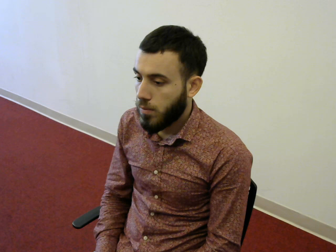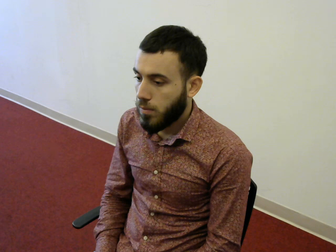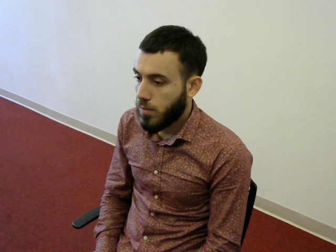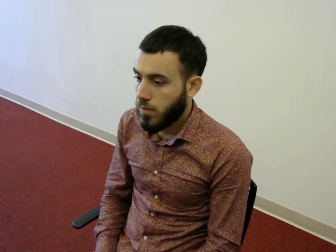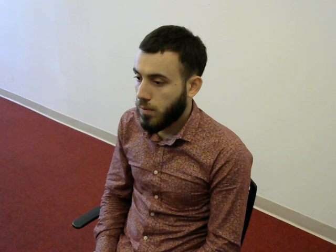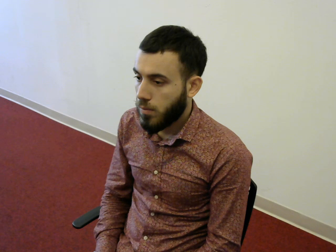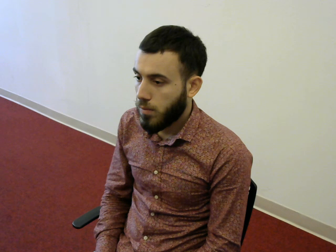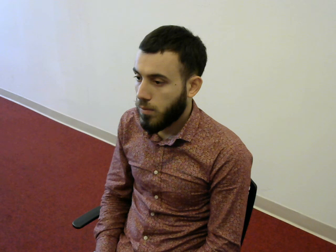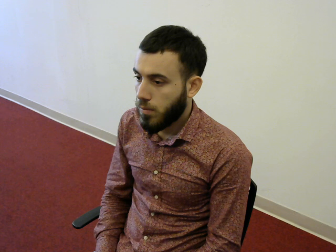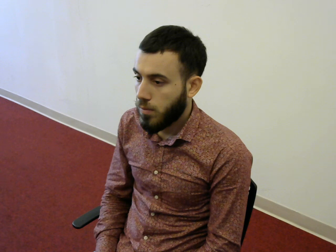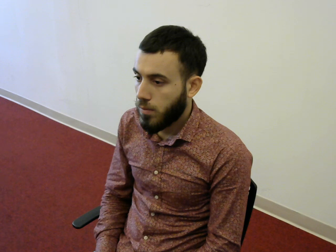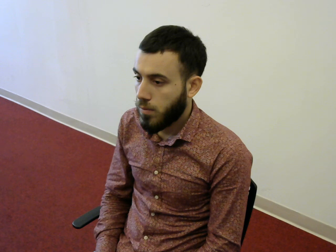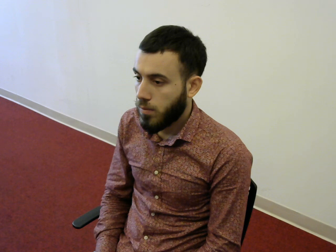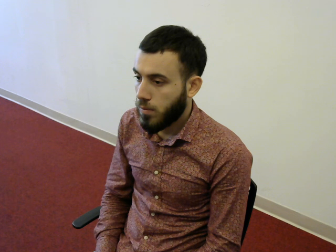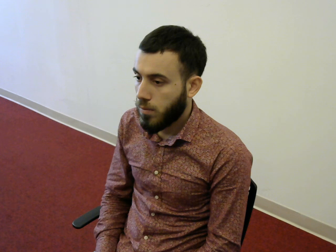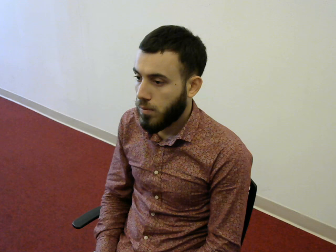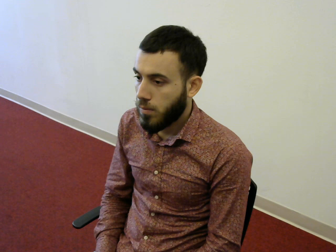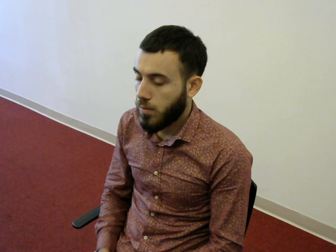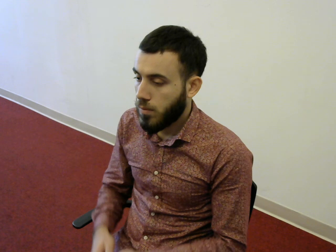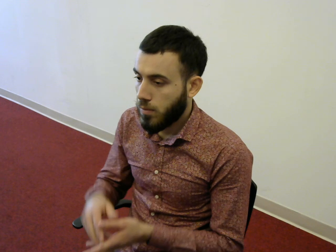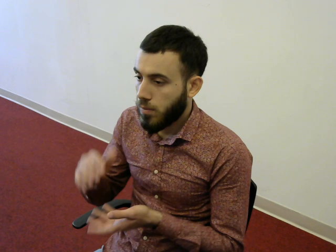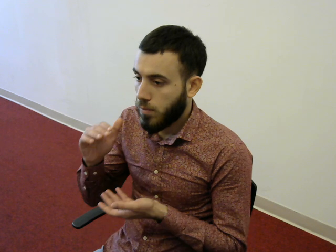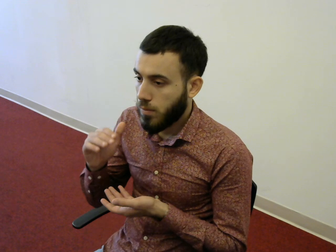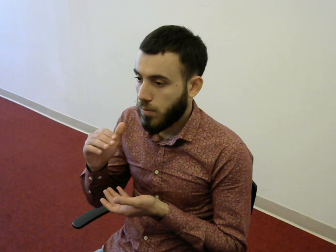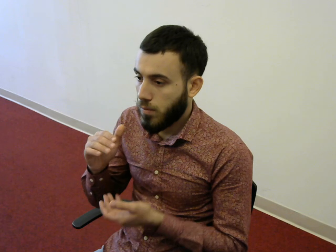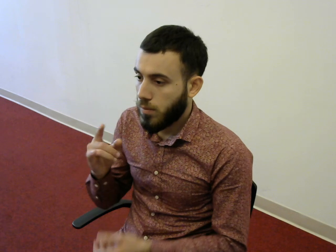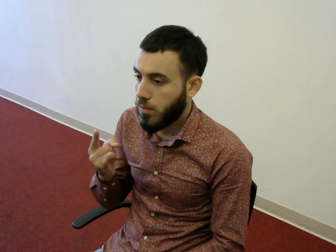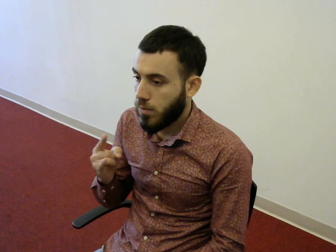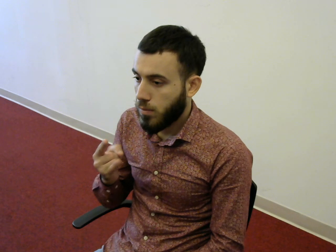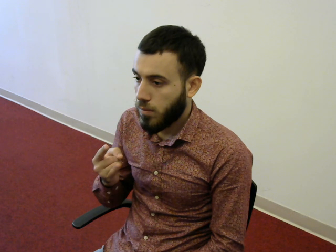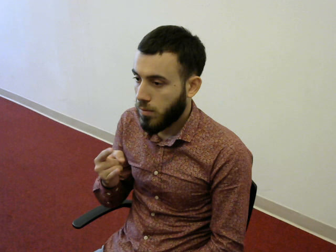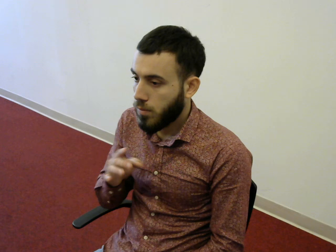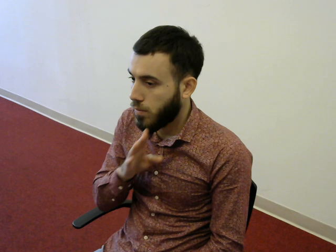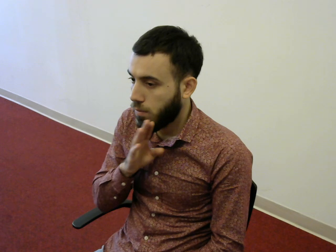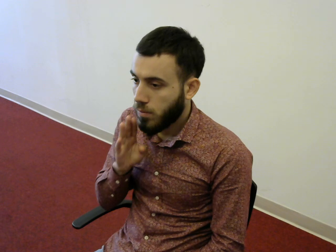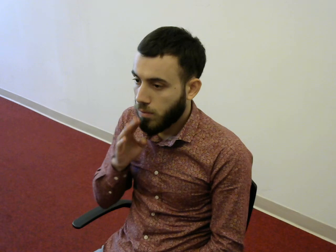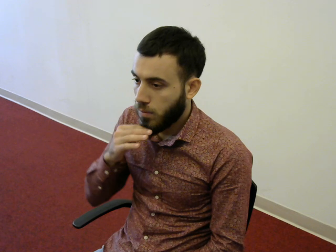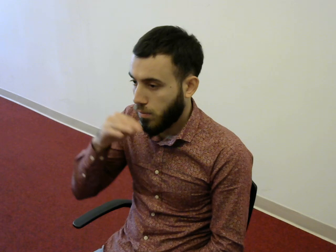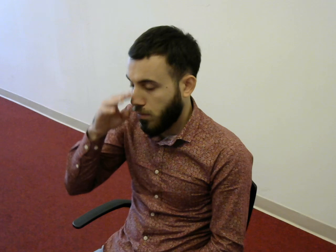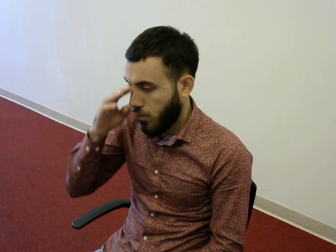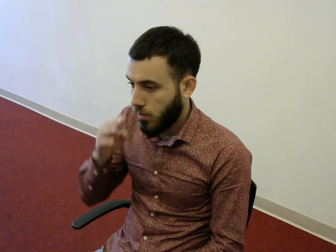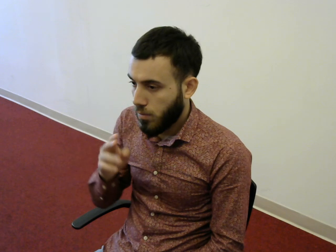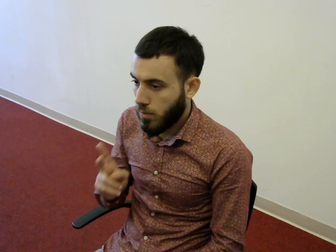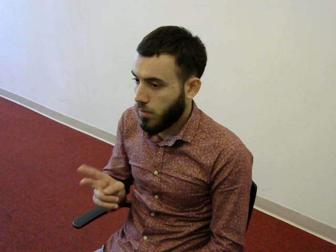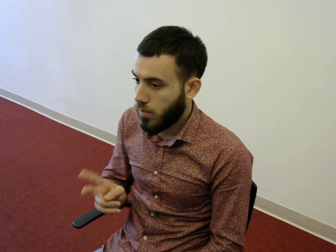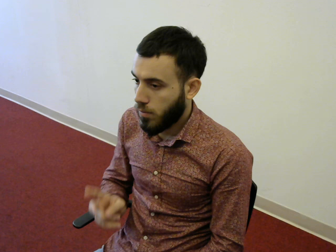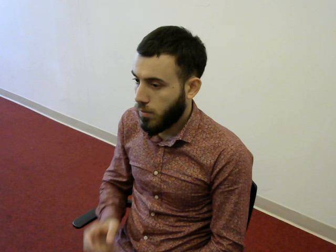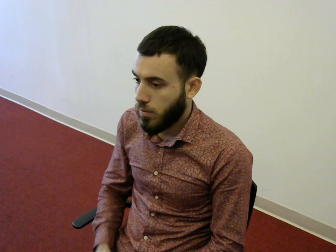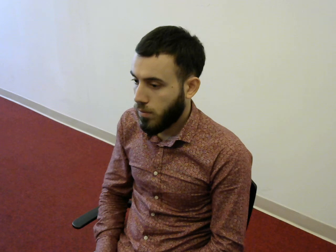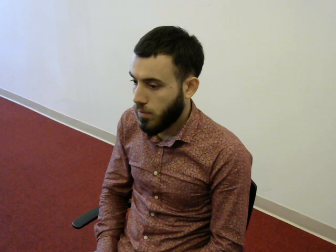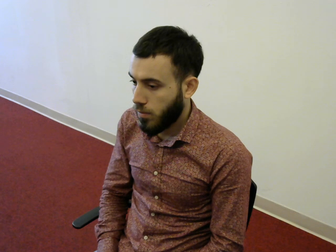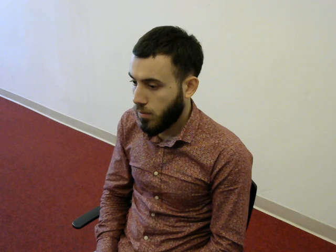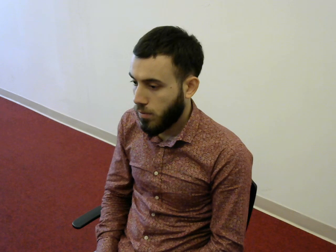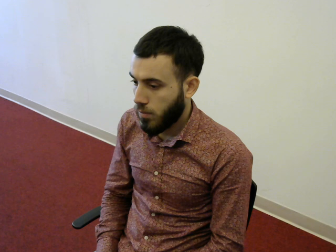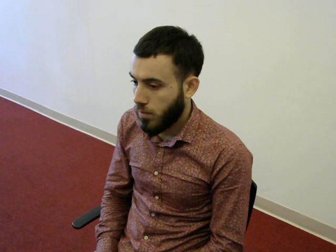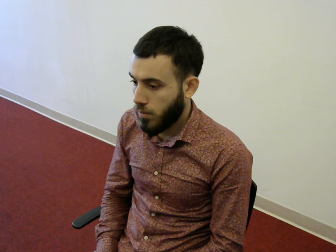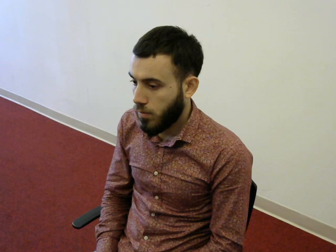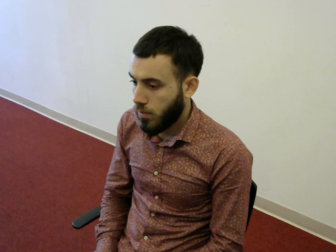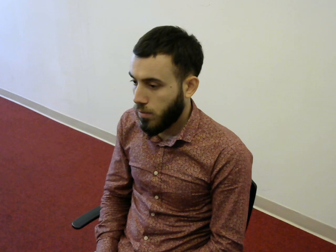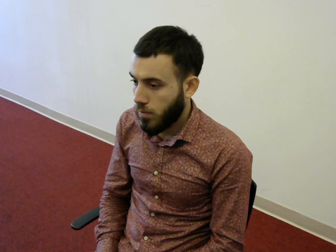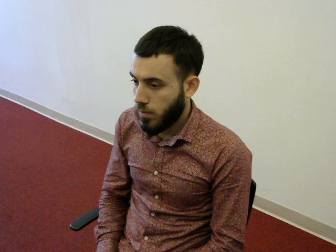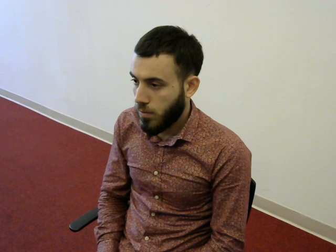Körpə uşağın valideyni kimdir?